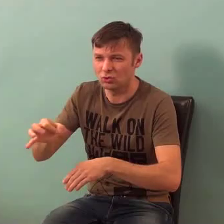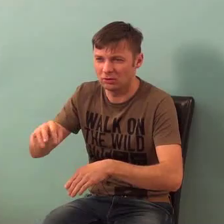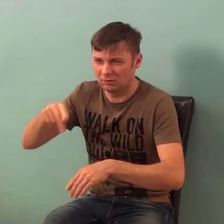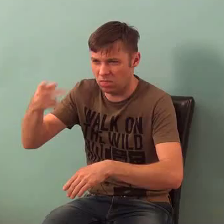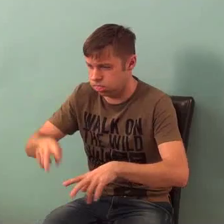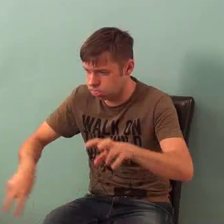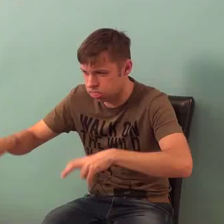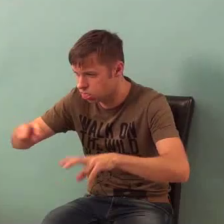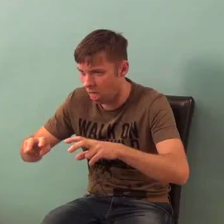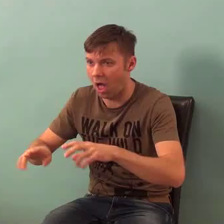Spadli, szukają.